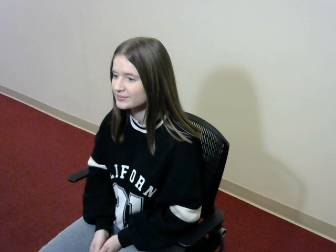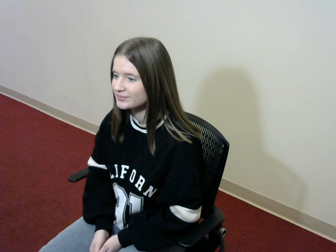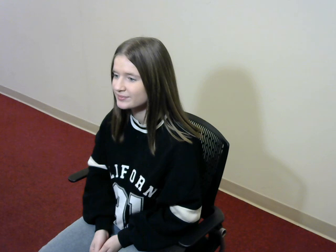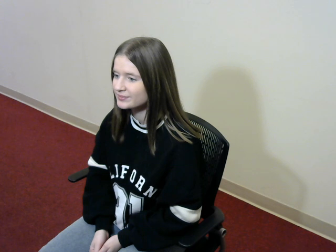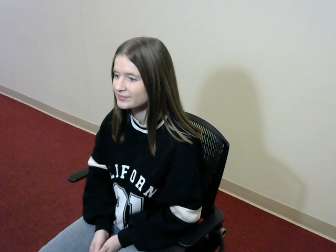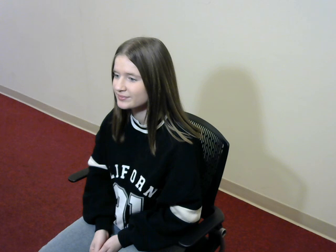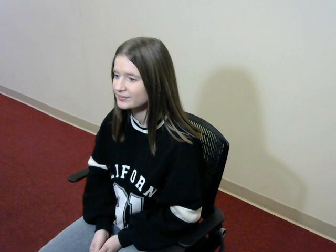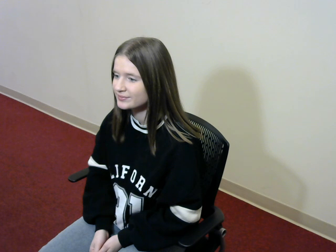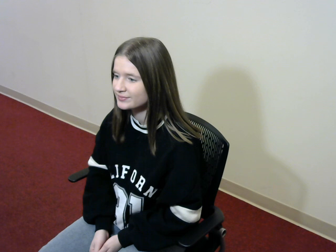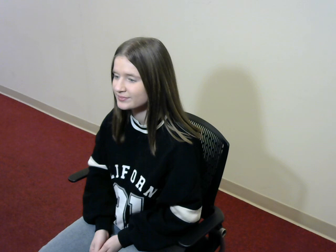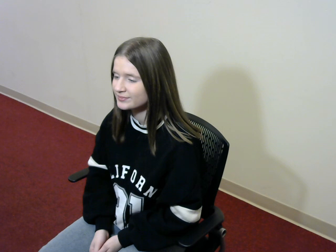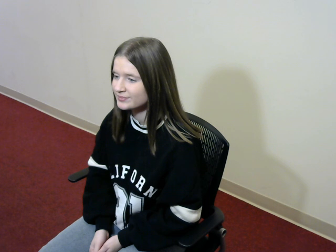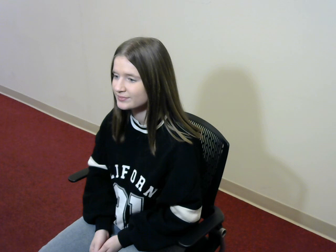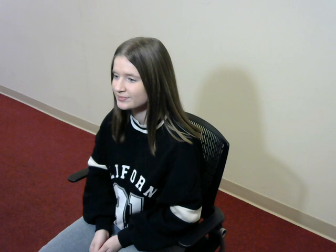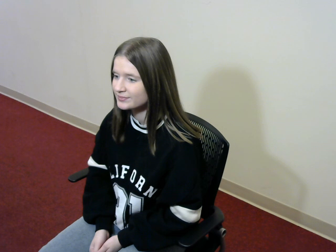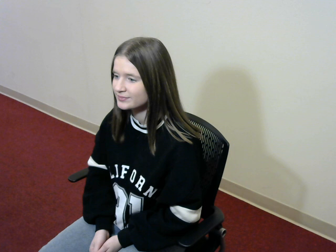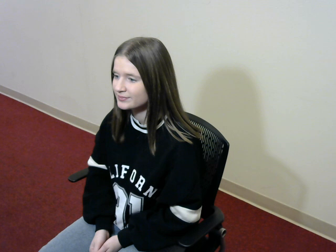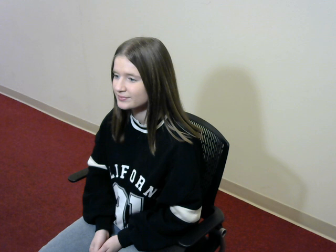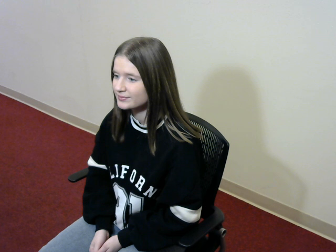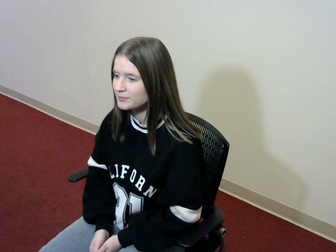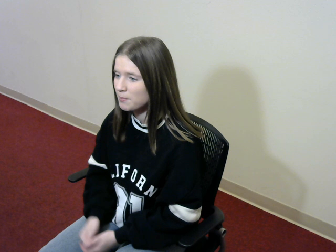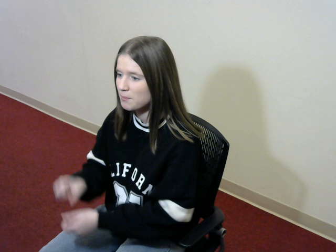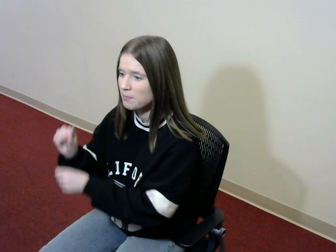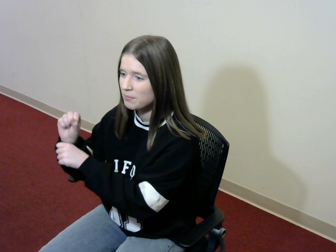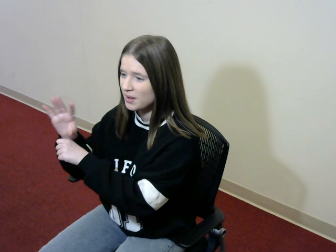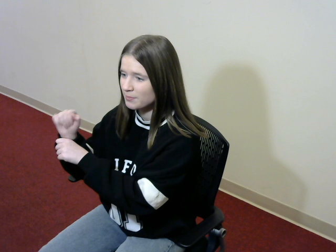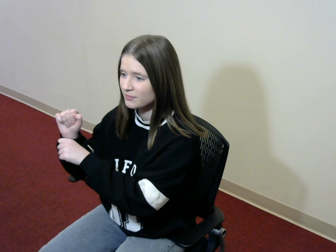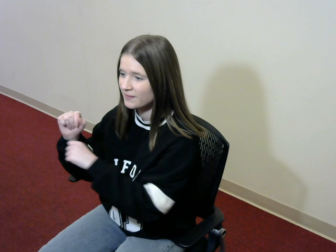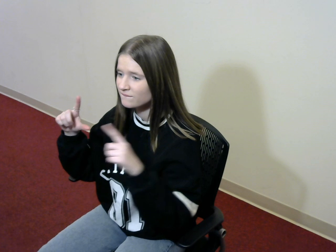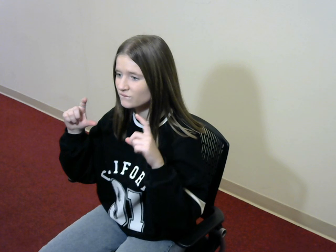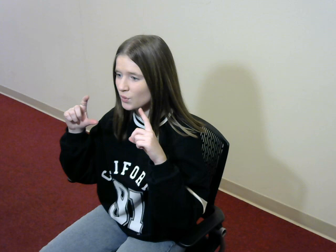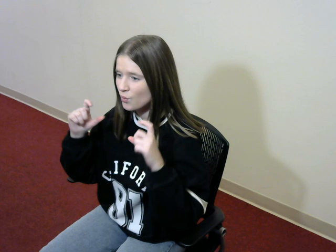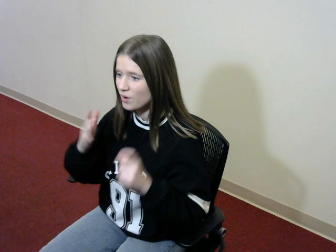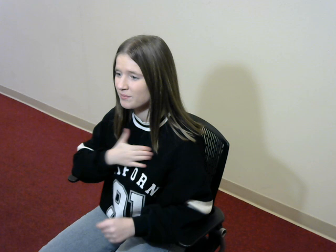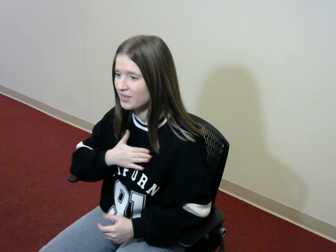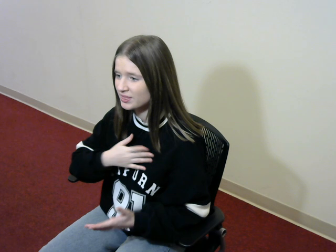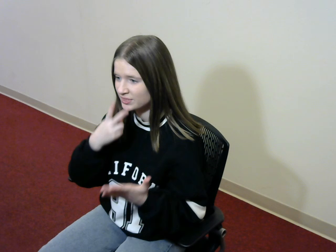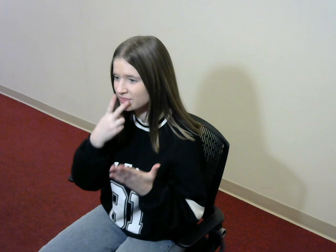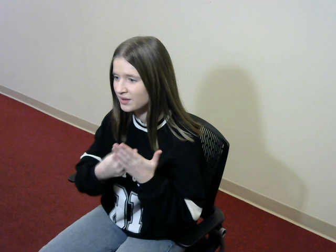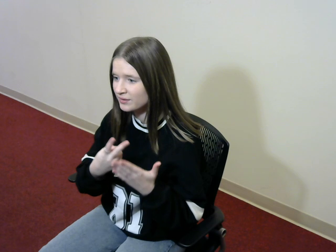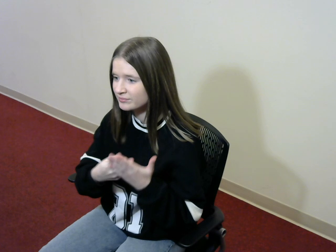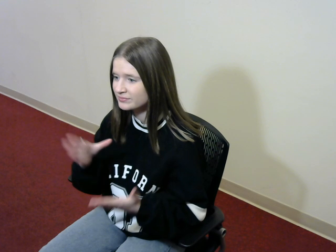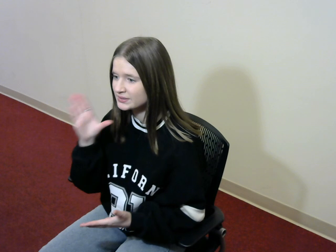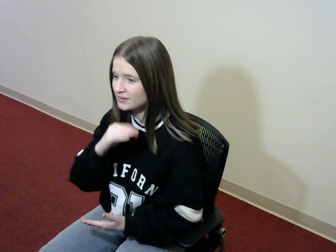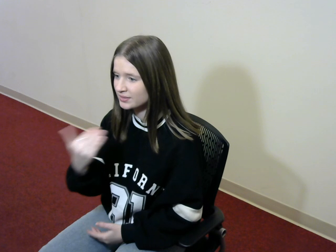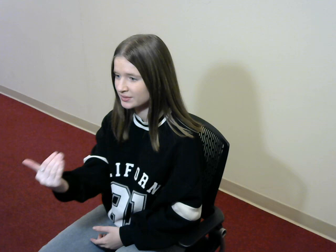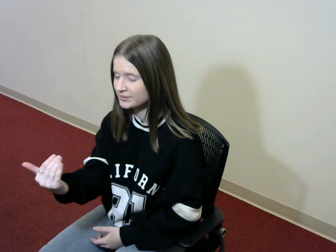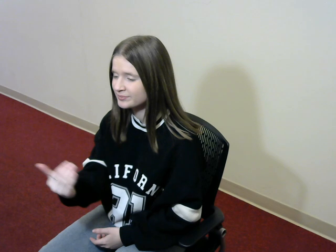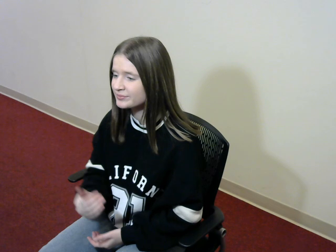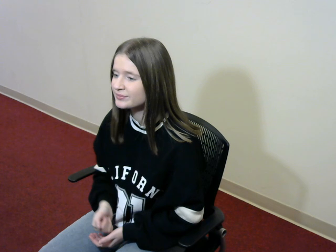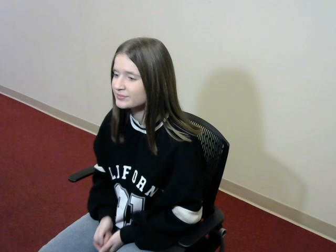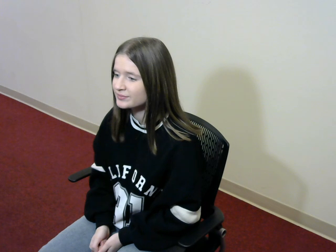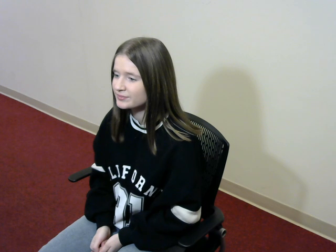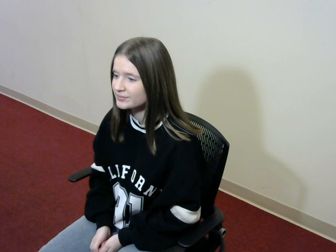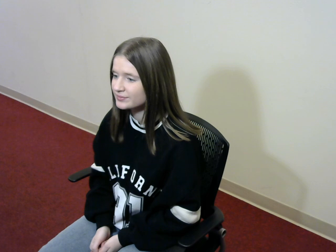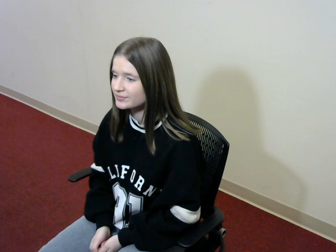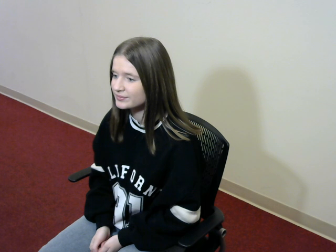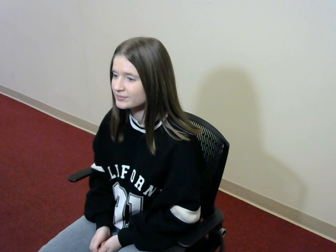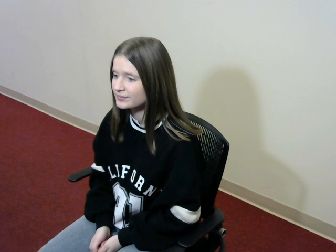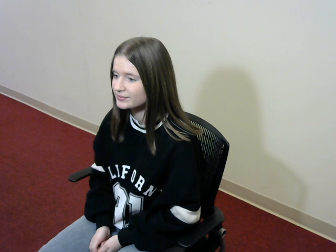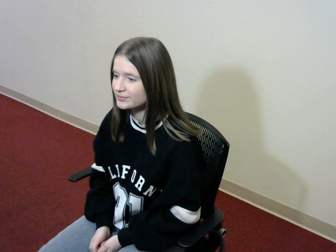Çəkdiyin şəkilləri mənə göstərə bilərsənmi?